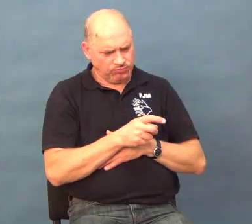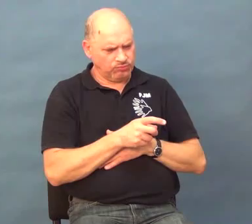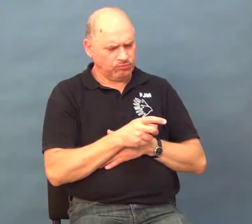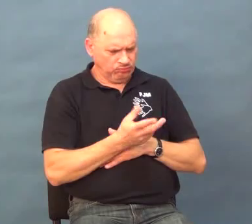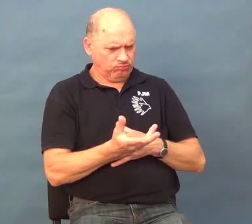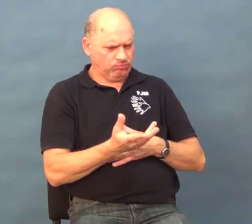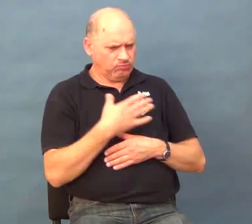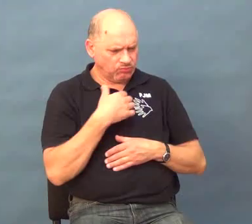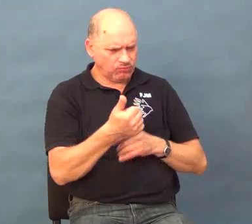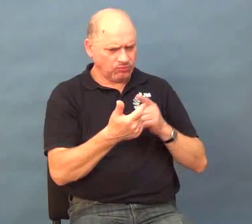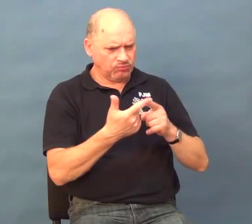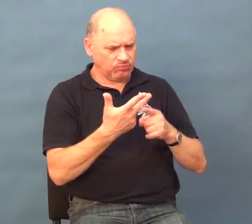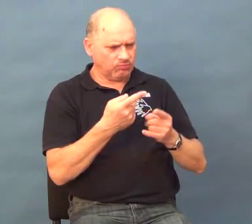Jest zaskoczony, bo były jeden, dwa, trzy...